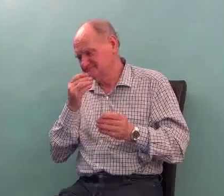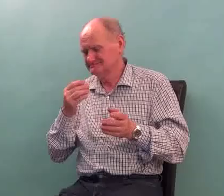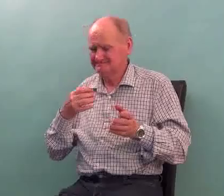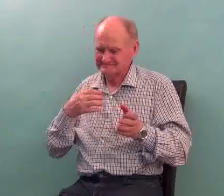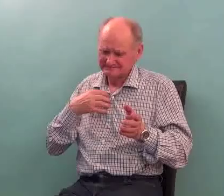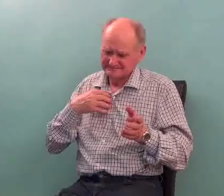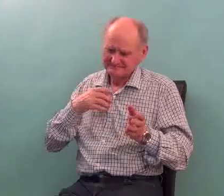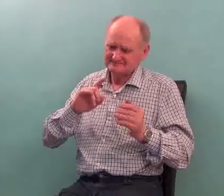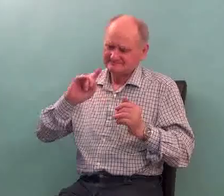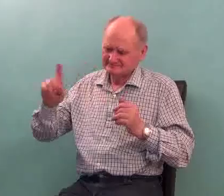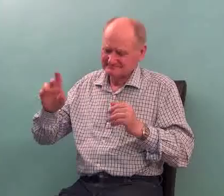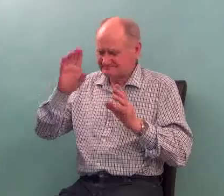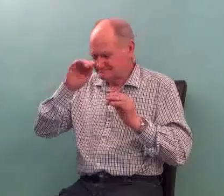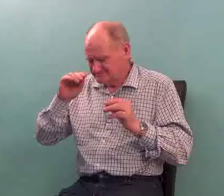Jestem zmęczony, idę spać.